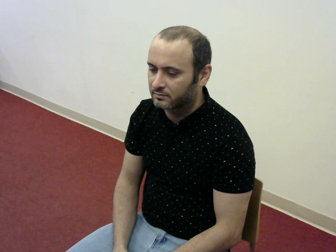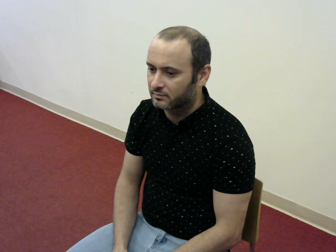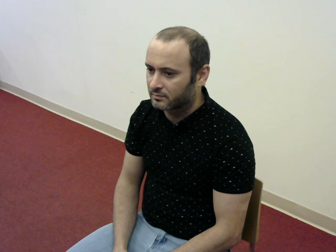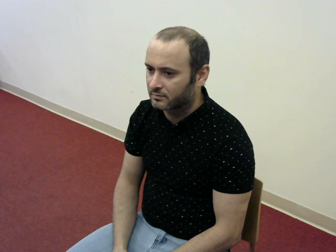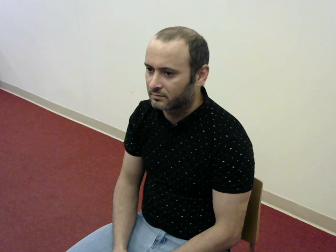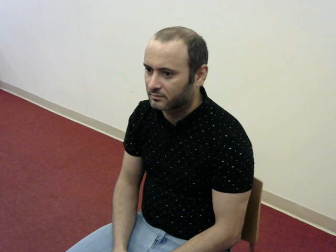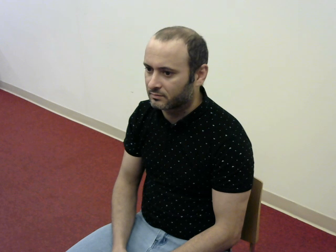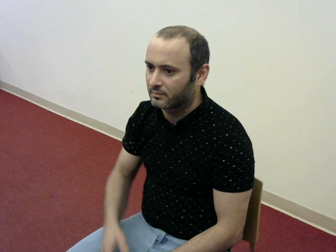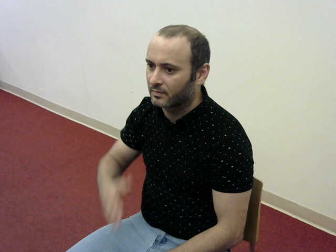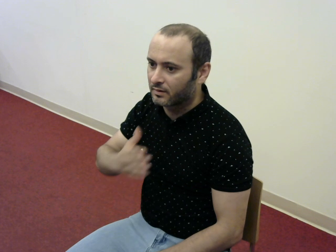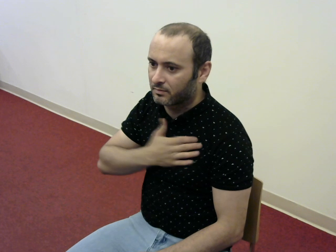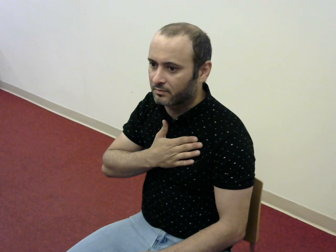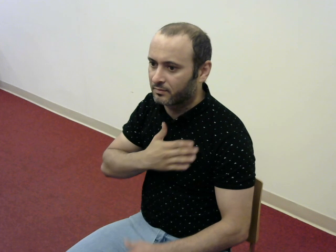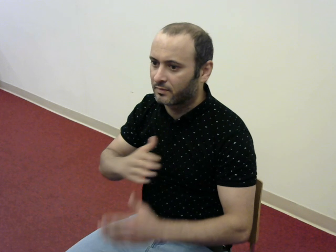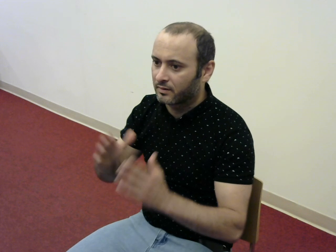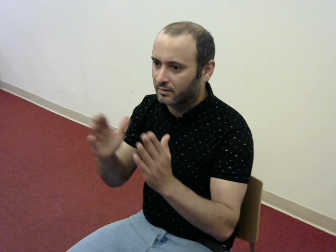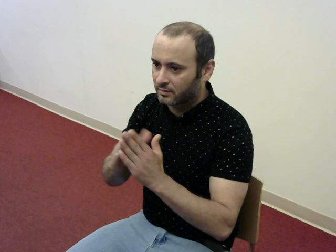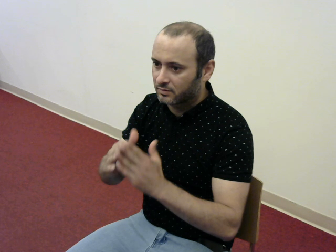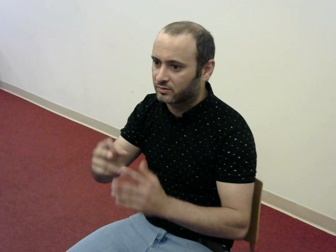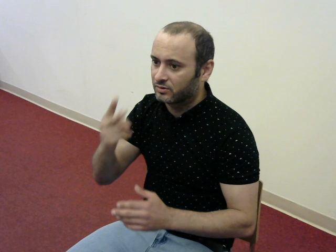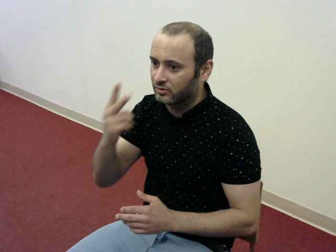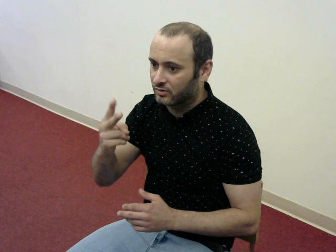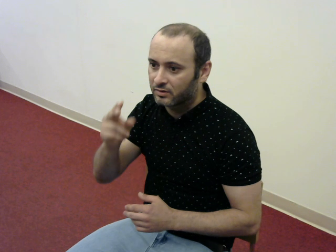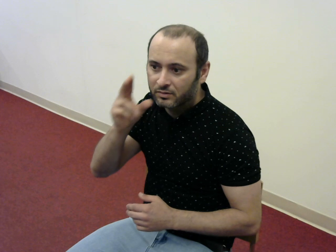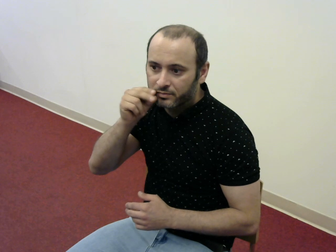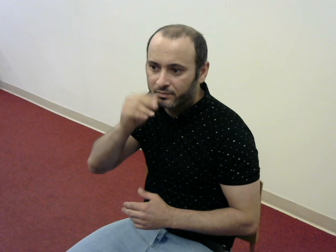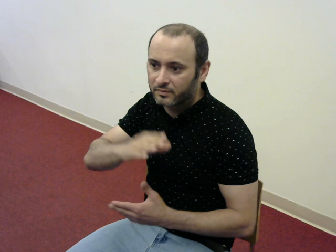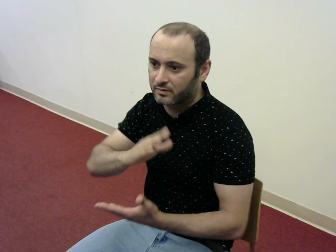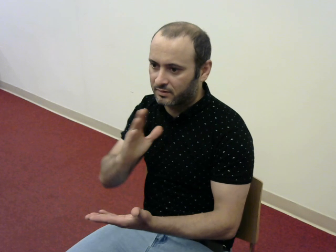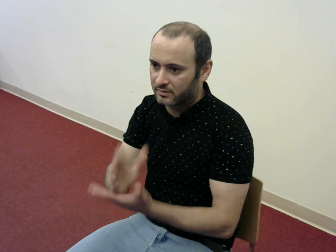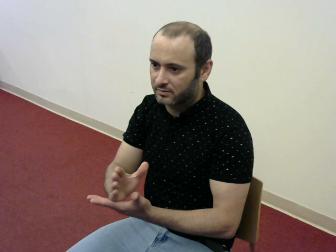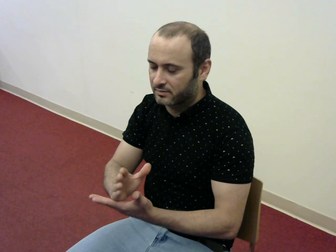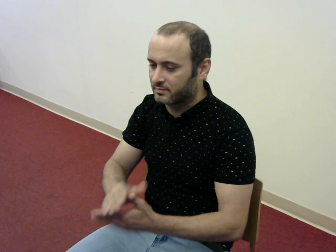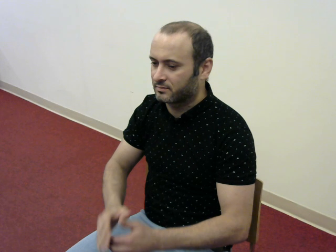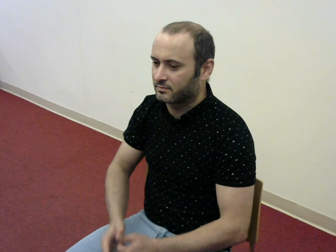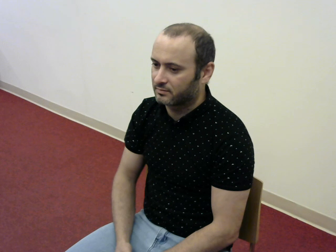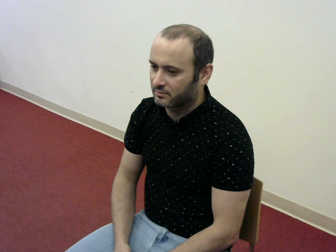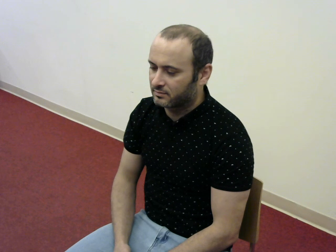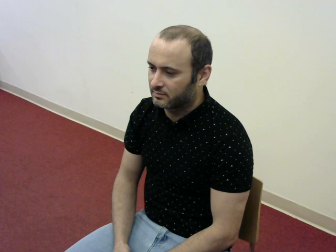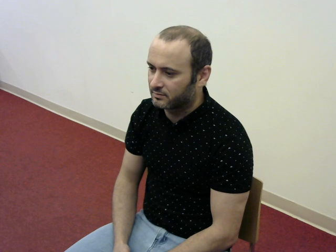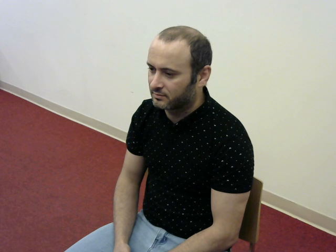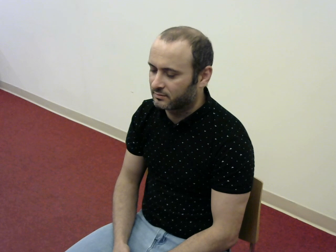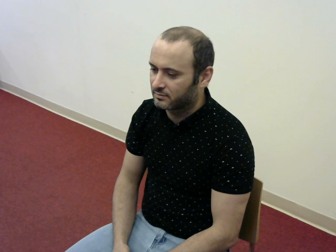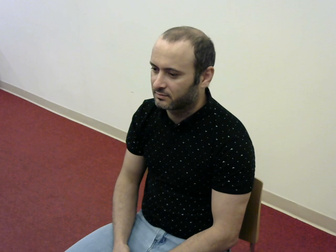Mənim evdə 2 pişiyim var